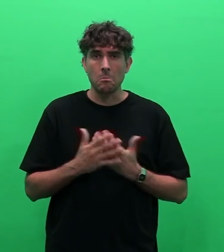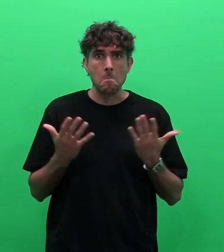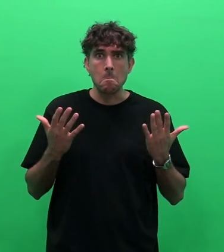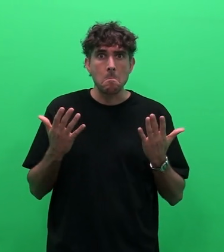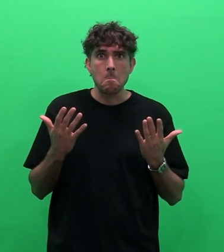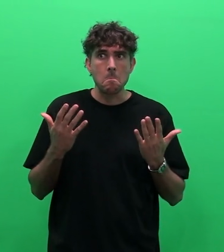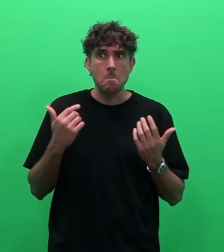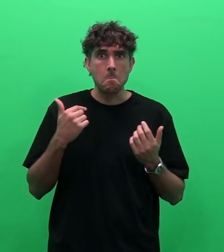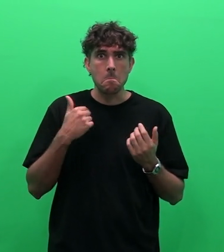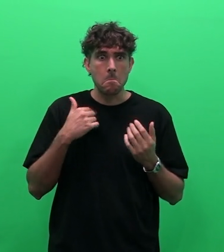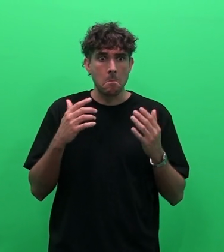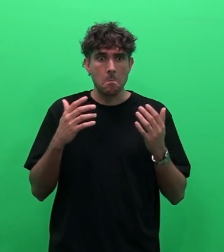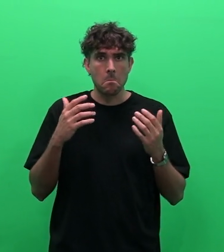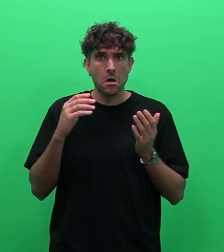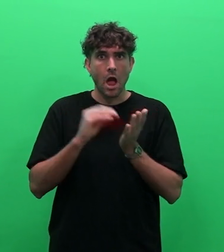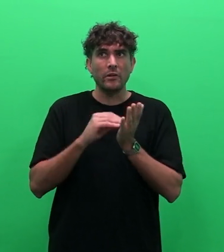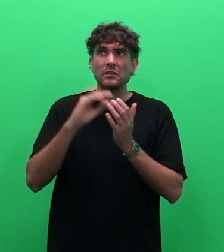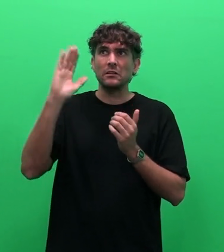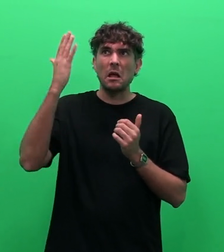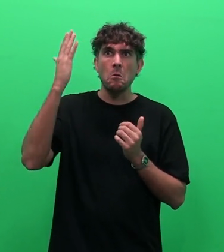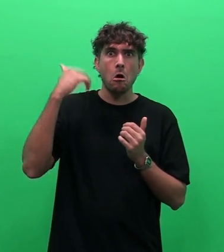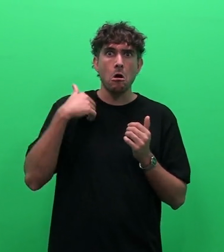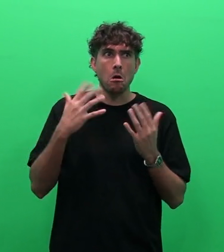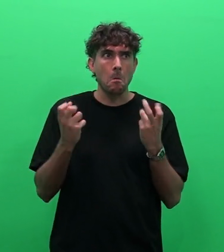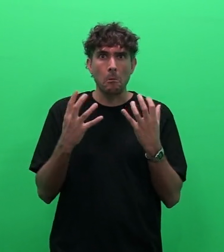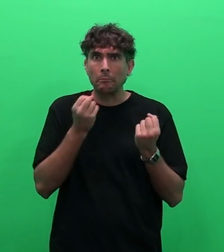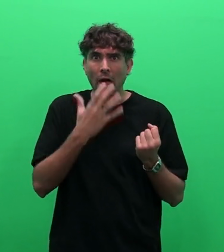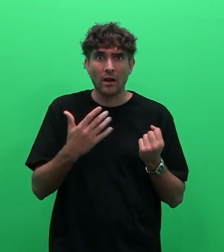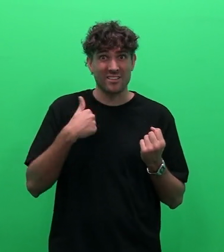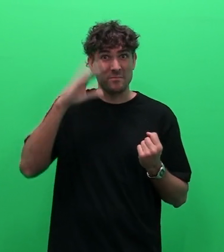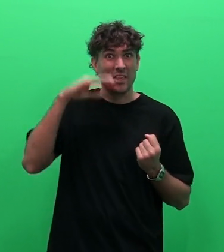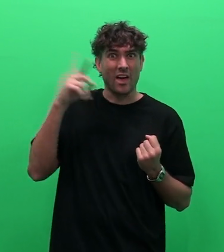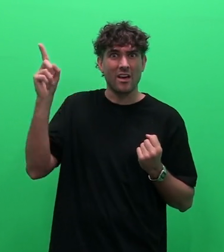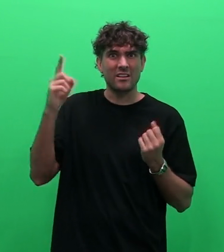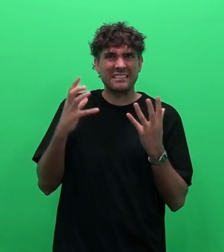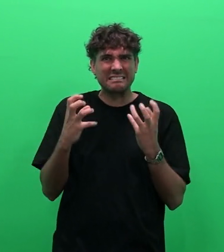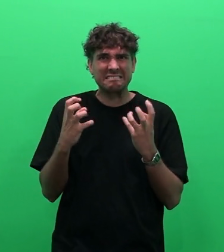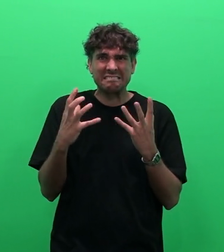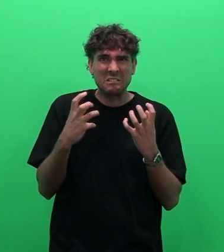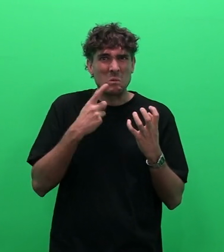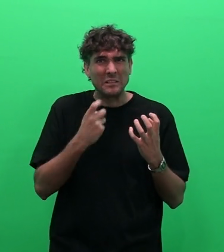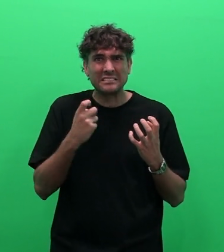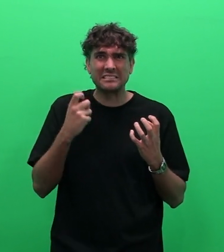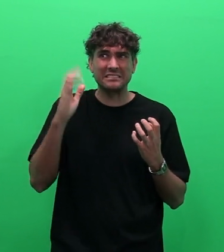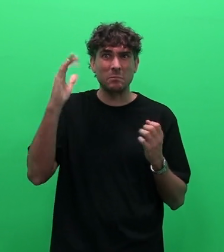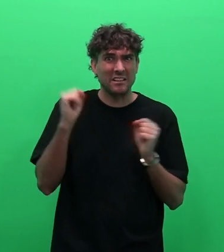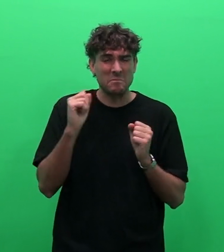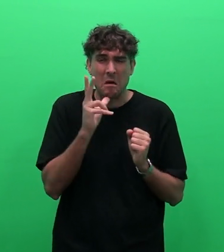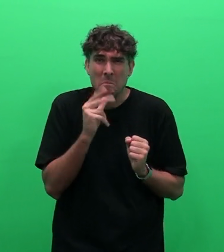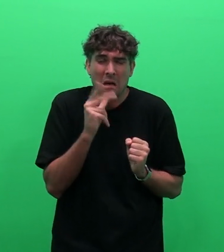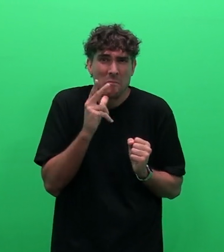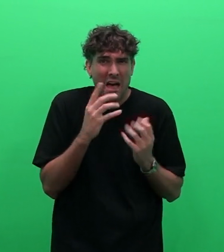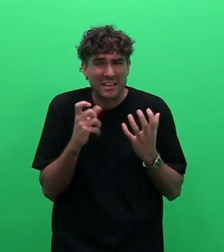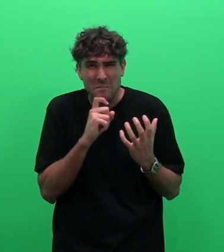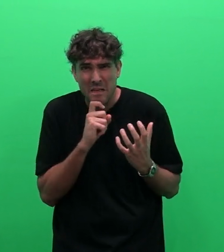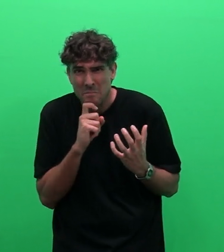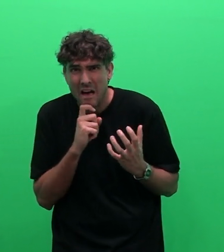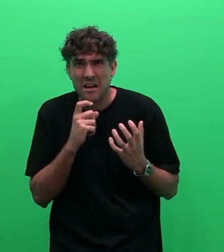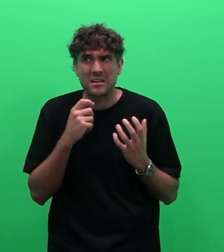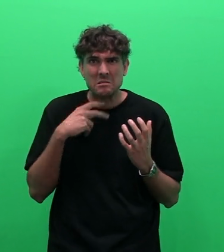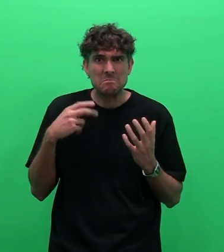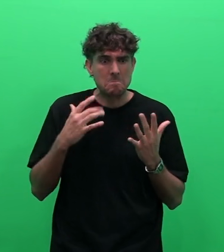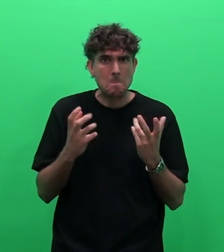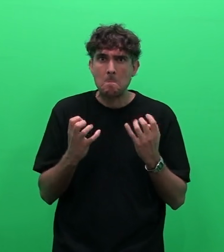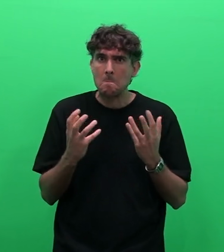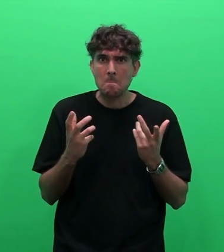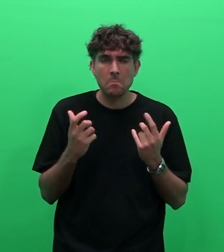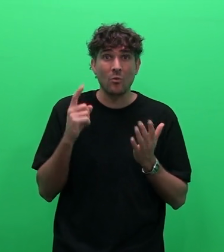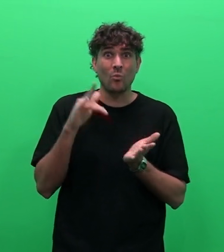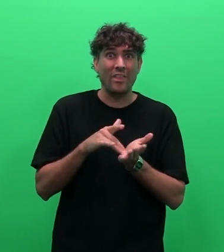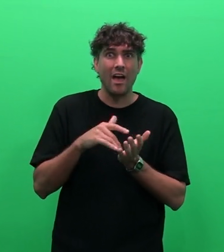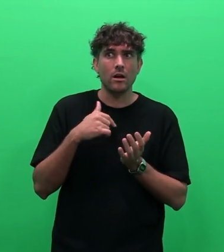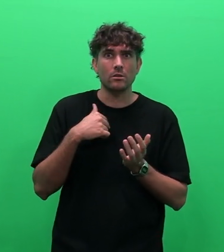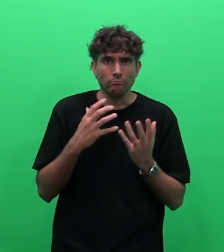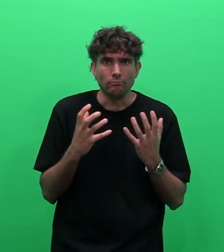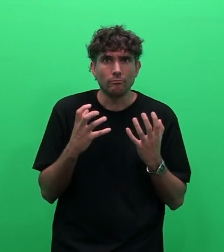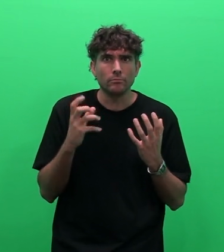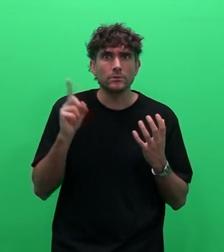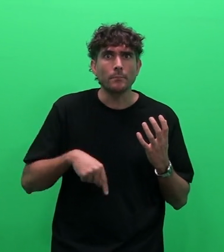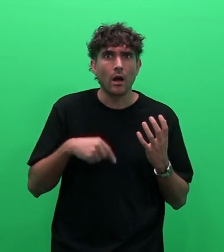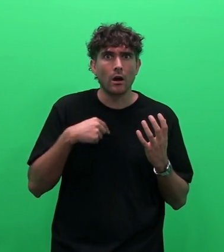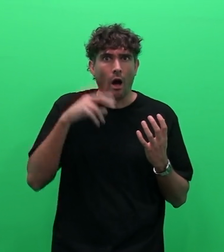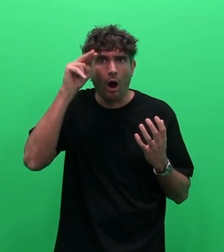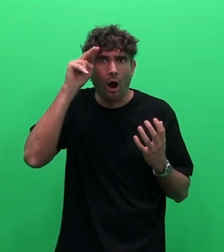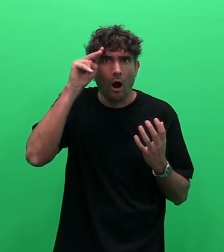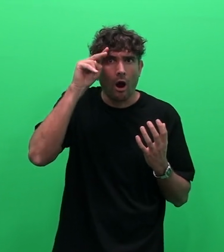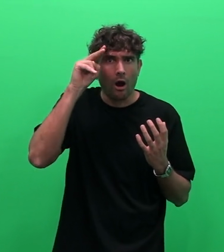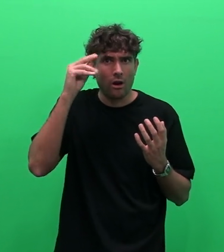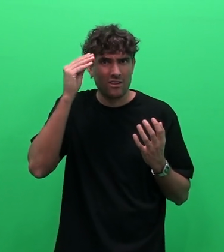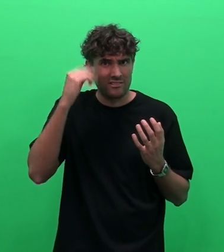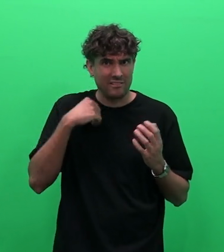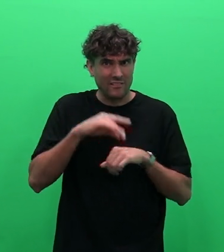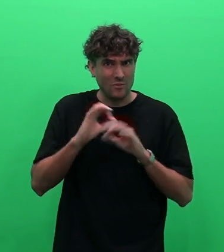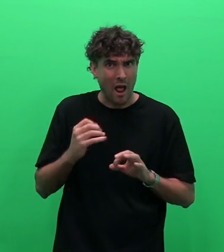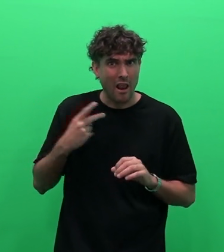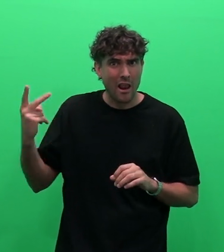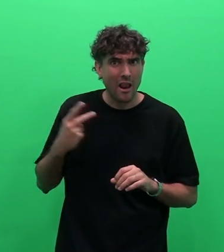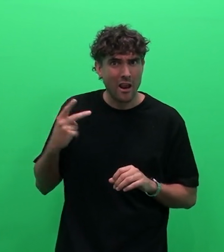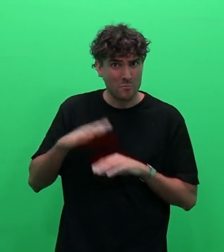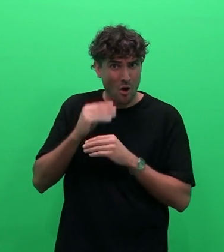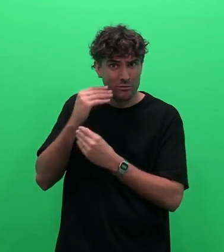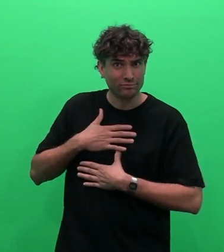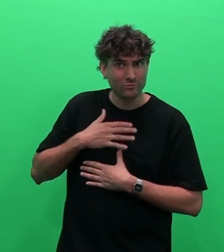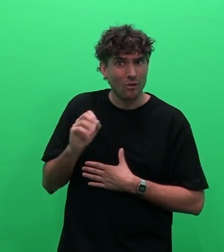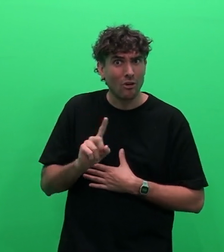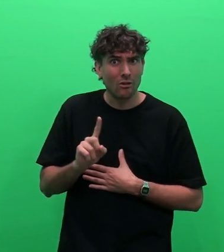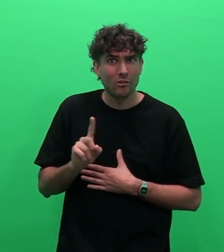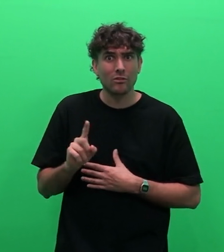No ho sé, de vegades tot i el temps puc moure bé els dits de les manes, en canvi al meu pare si fa fred li fan mal les mans i li costa moure els dits. I estic preocupat, perquè no sé si jo també tinc aquesta malaltia, m'ho pot haver transmès?